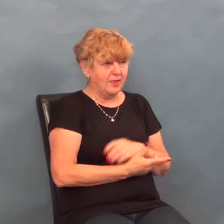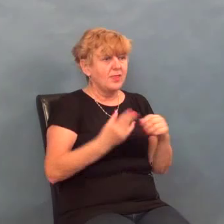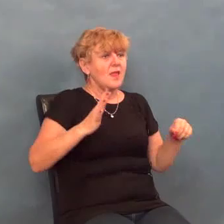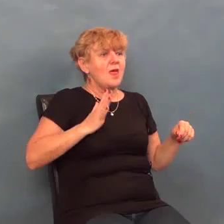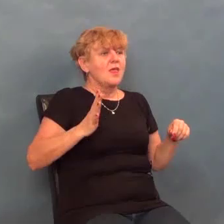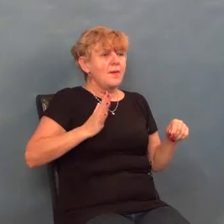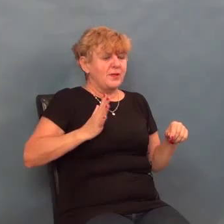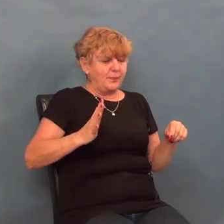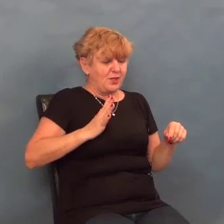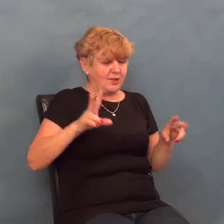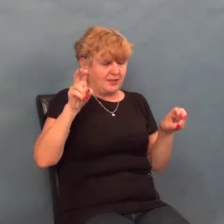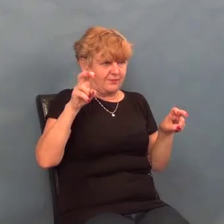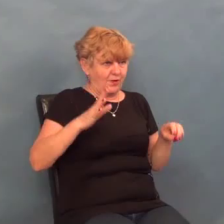Tytuł "niebezpieczeństwo".